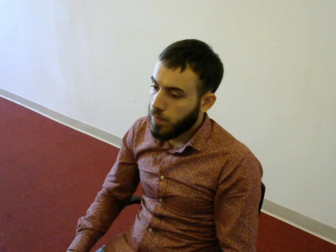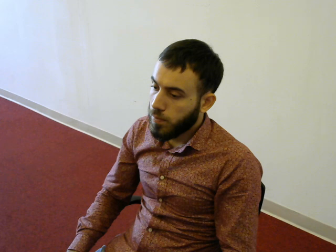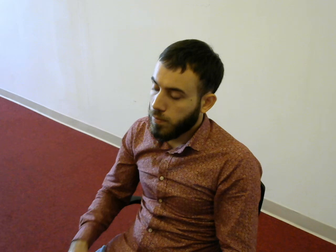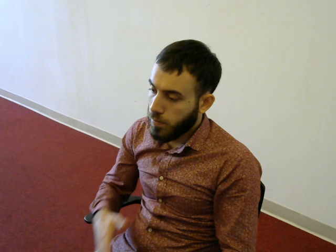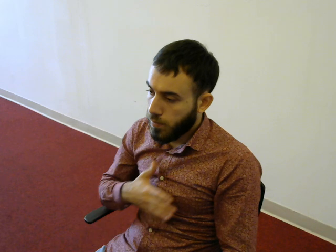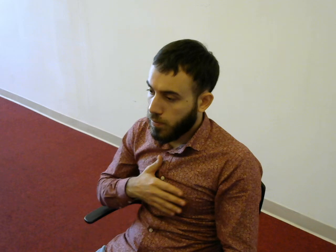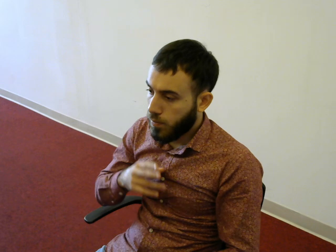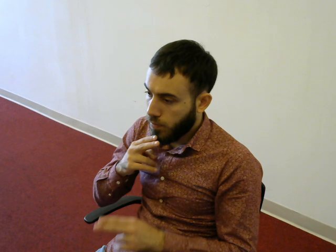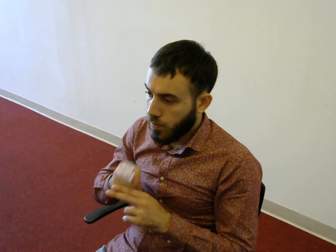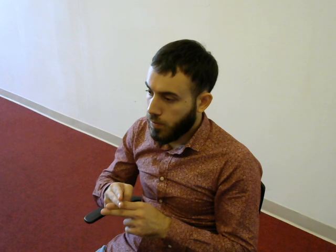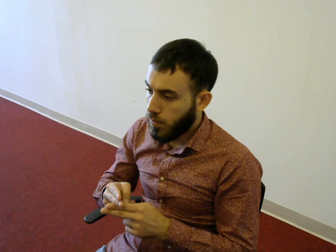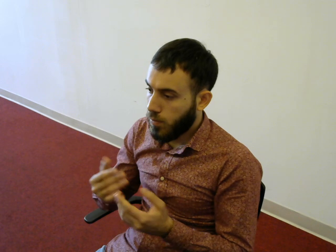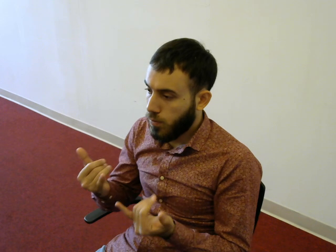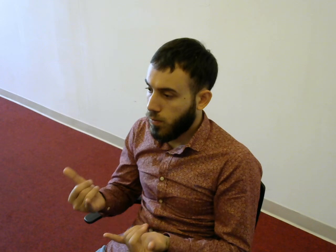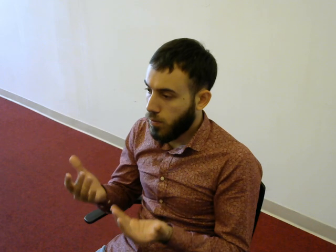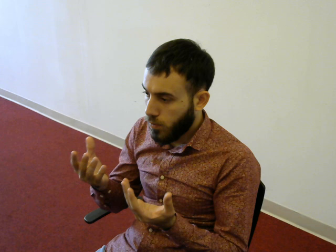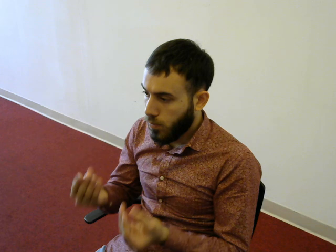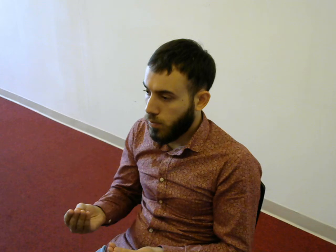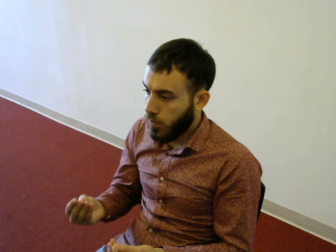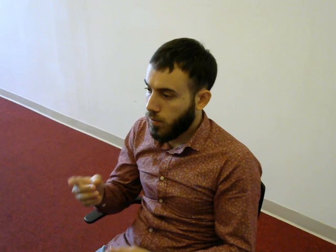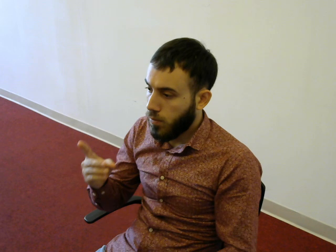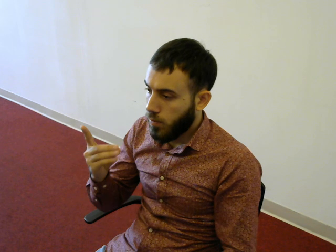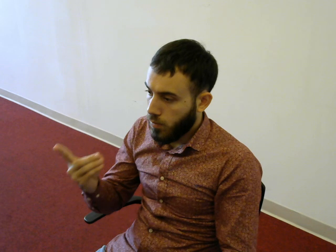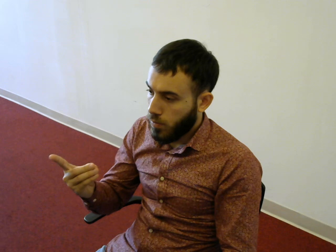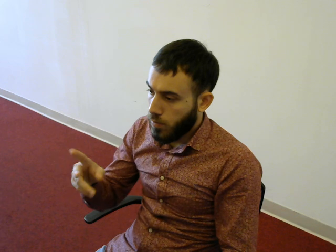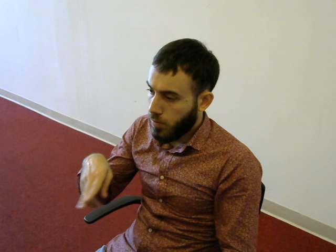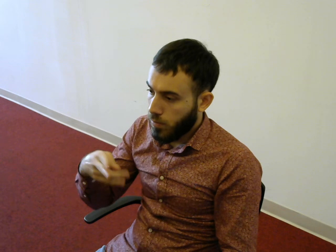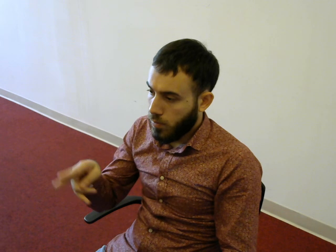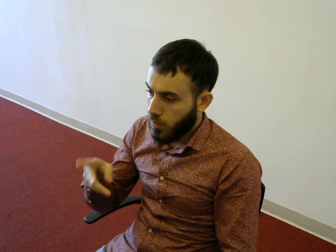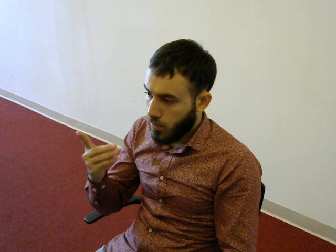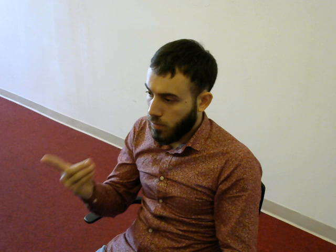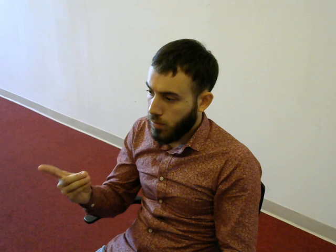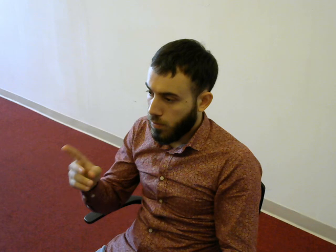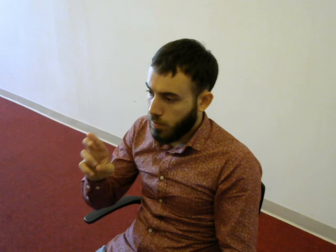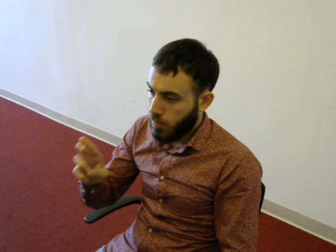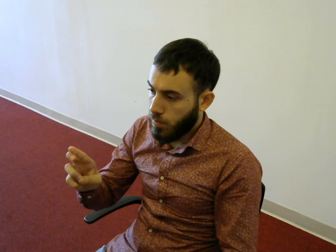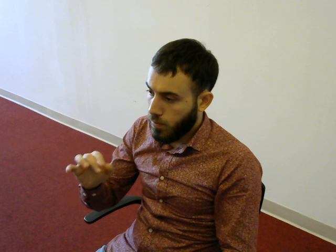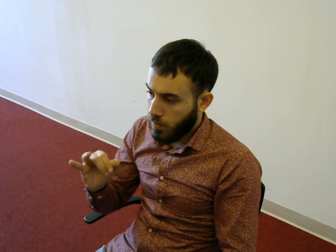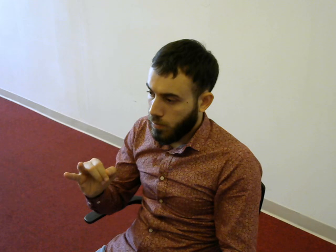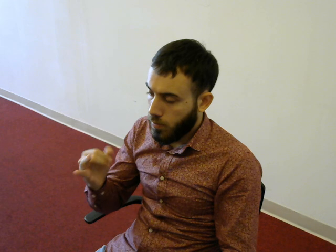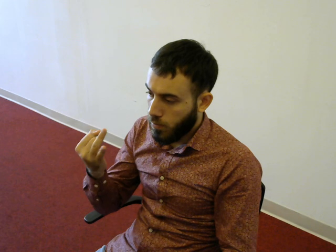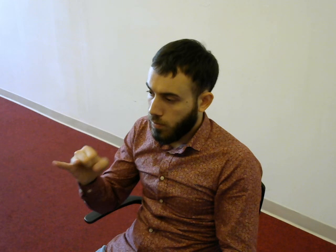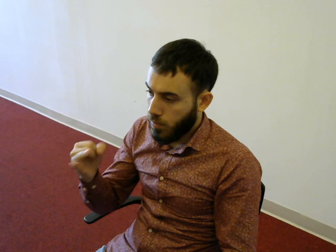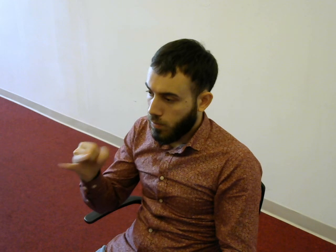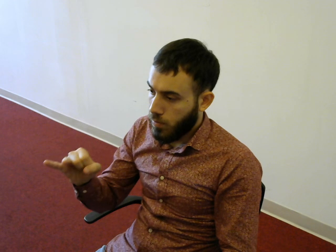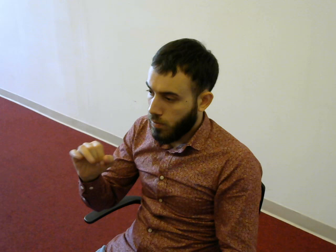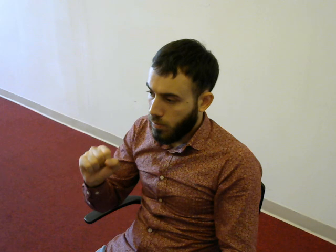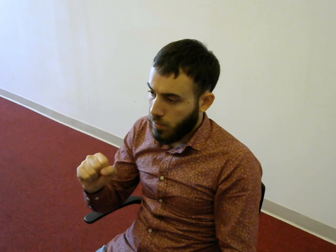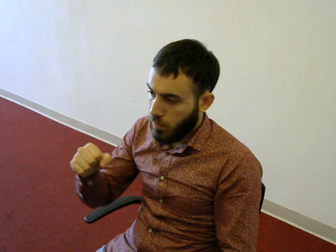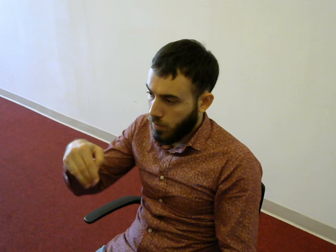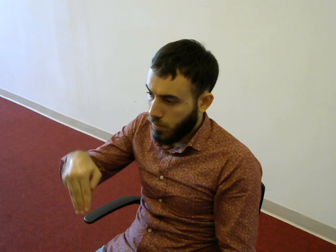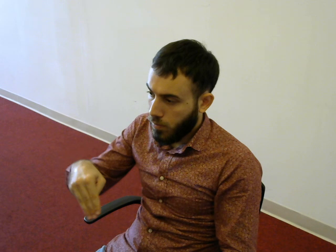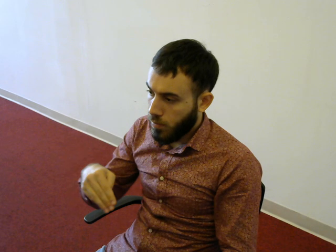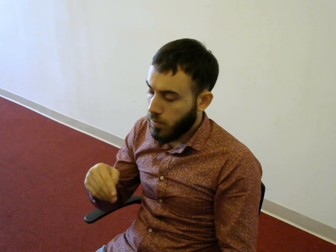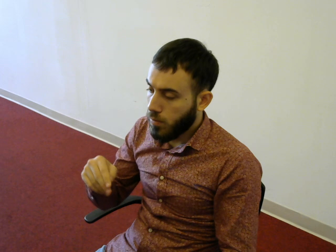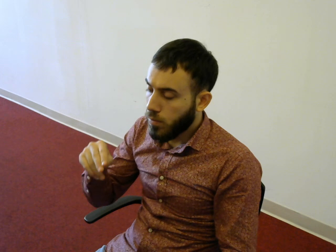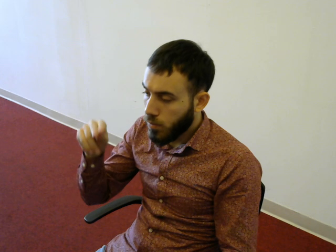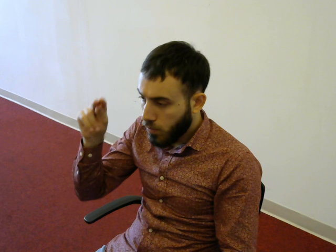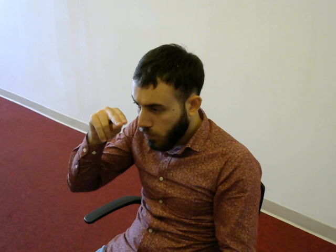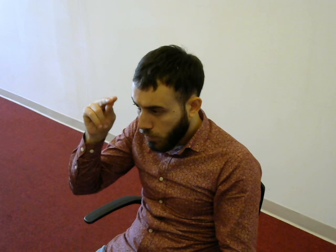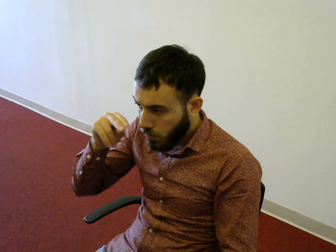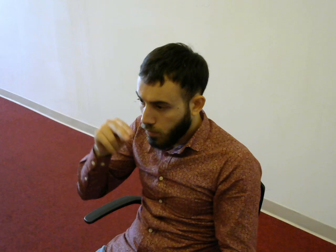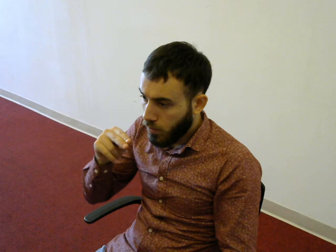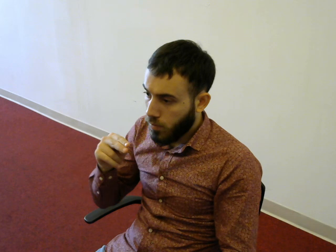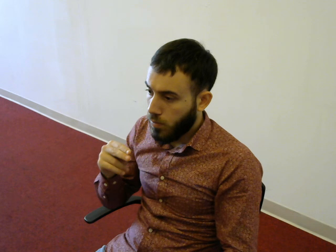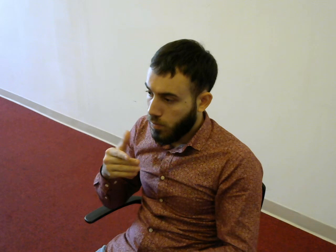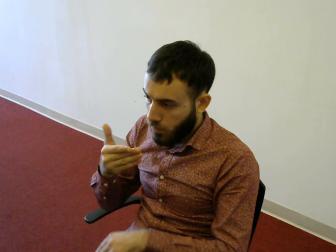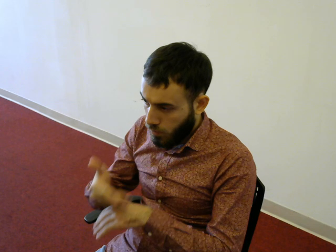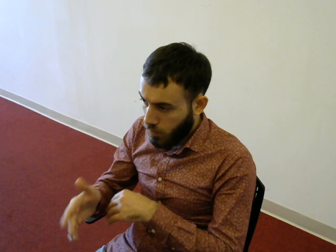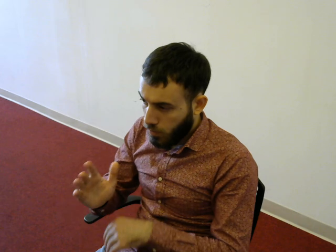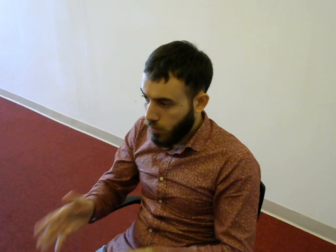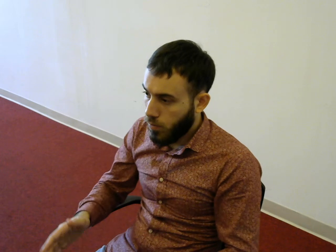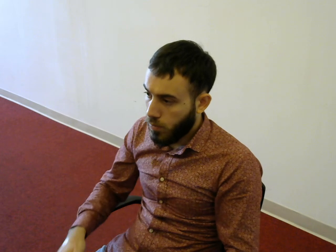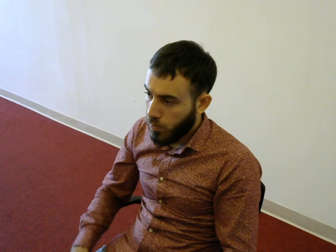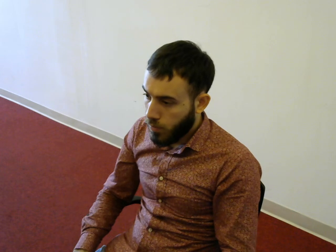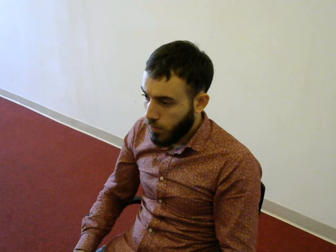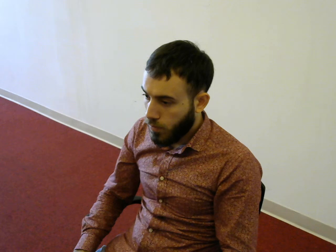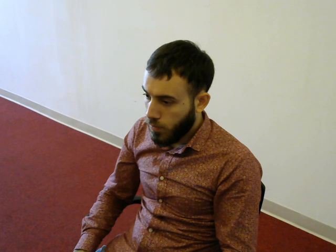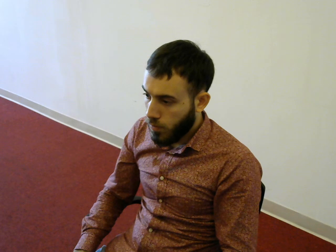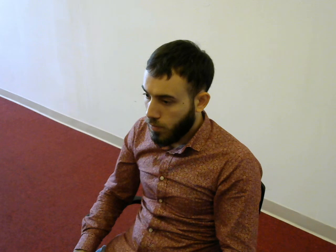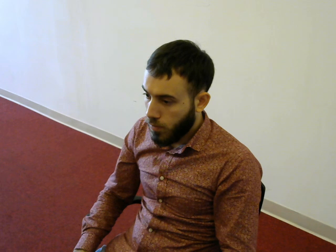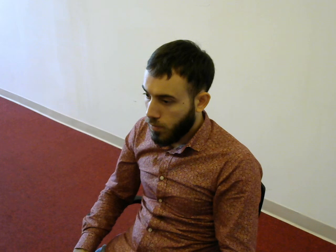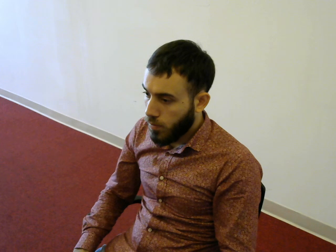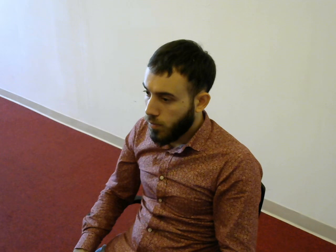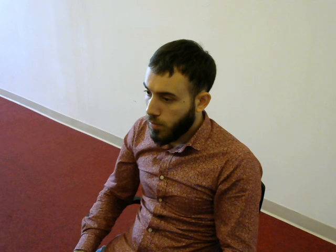Mənim bacım bu gün ədəbiyyat dərsinə gecikəcək